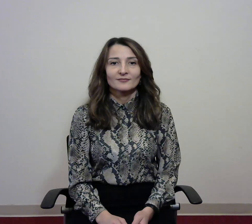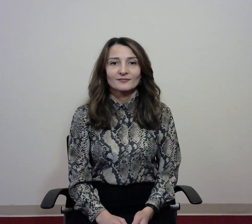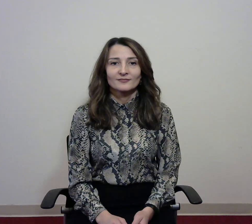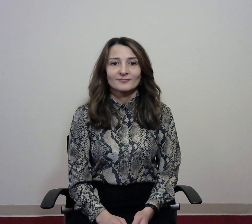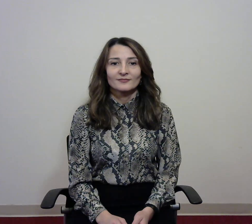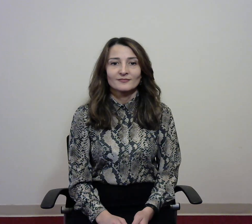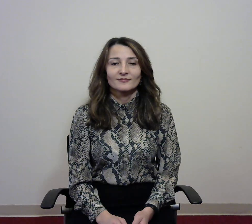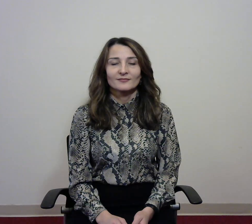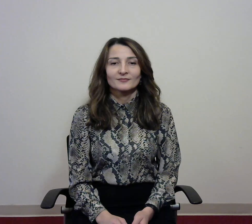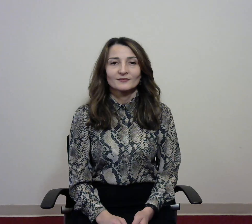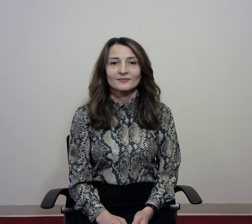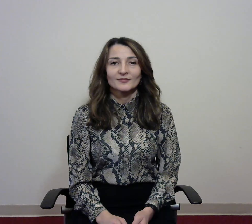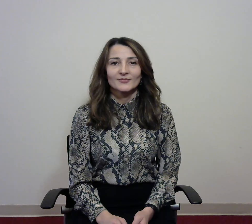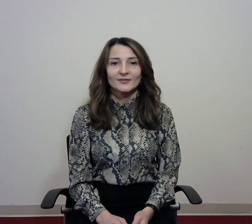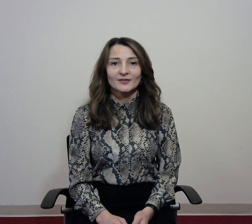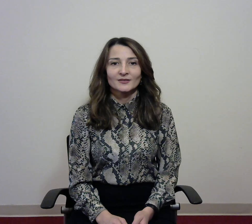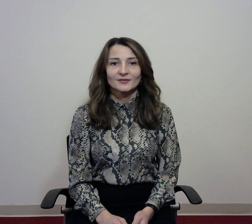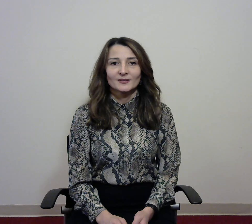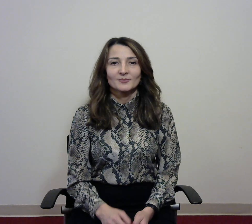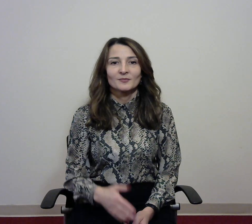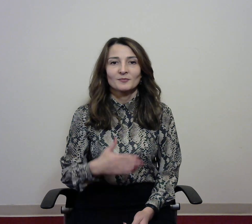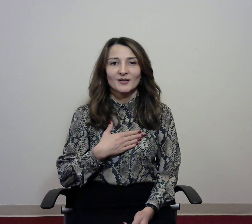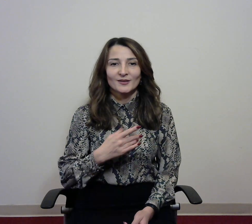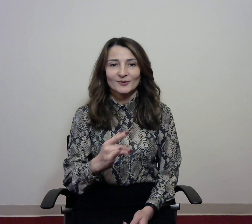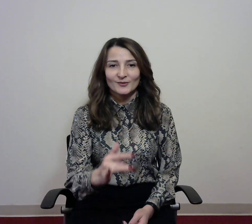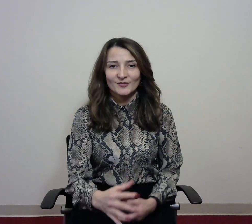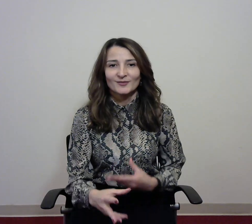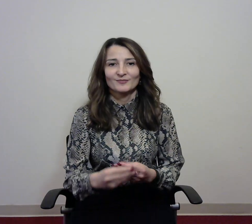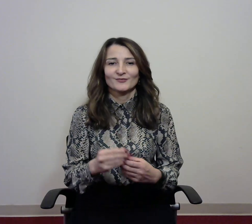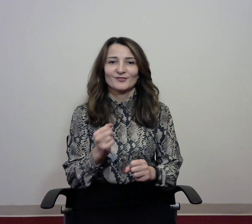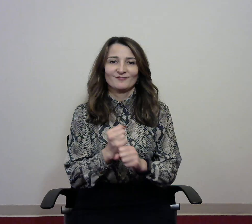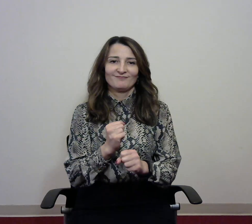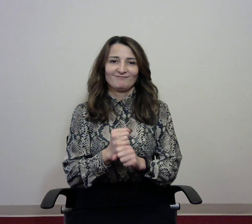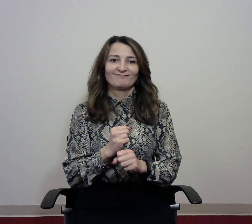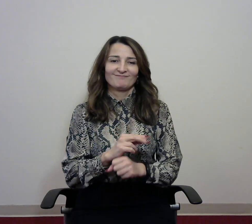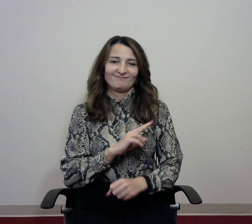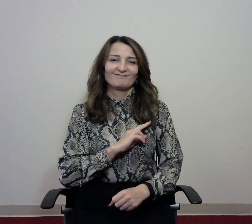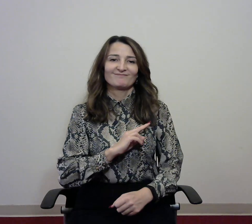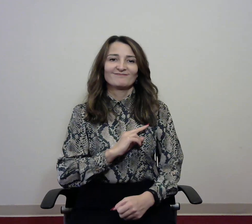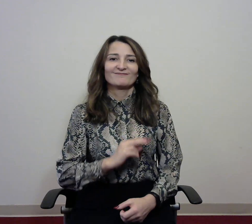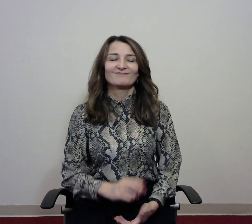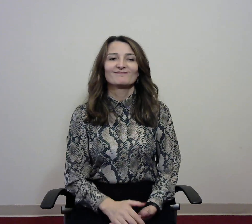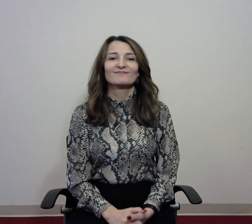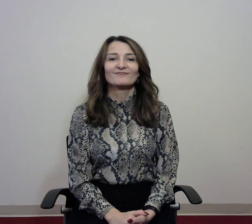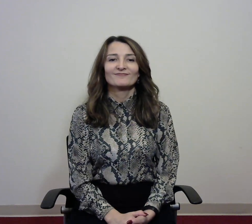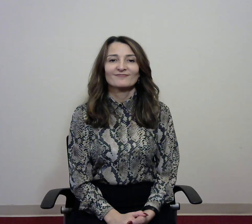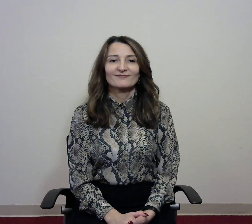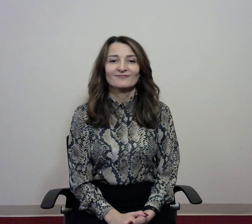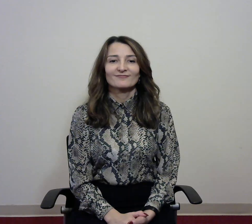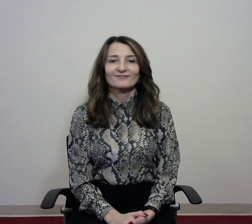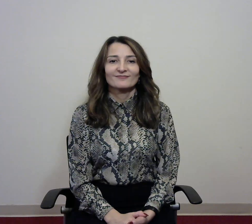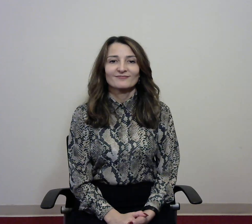Mən uşaqlarla işləməyi sevirəm